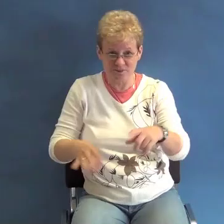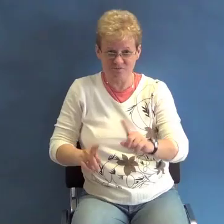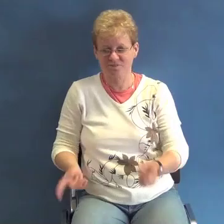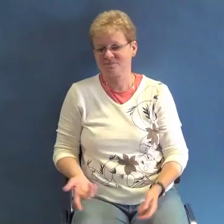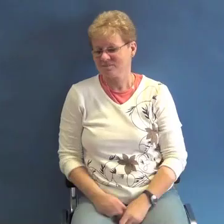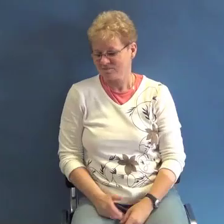Nie wolno.